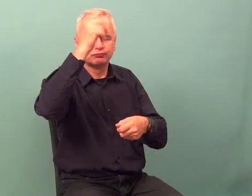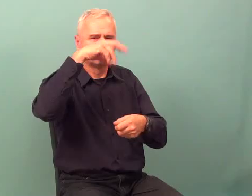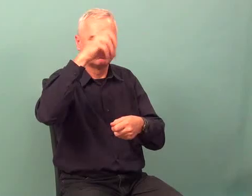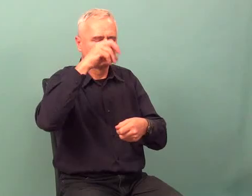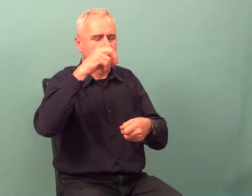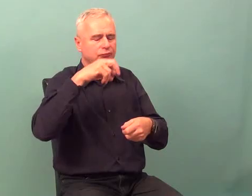Zszedł na dół.